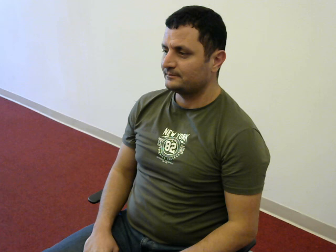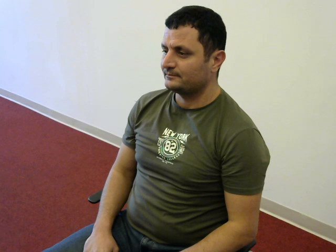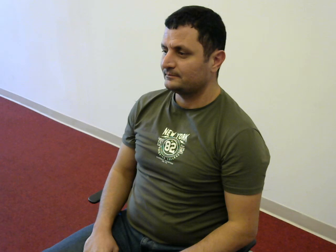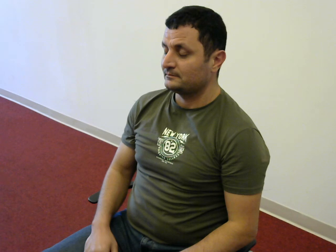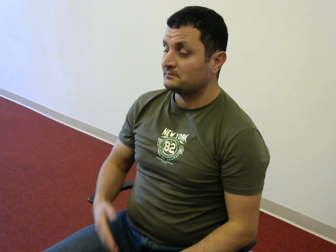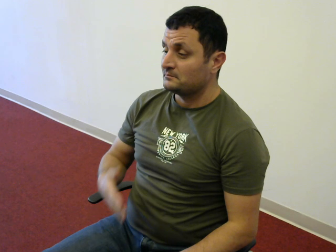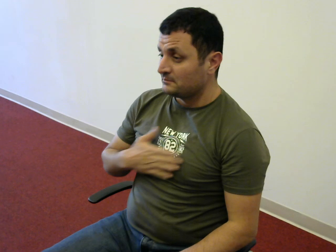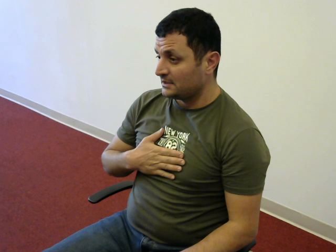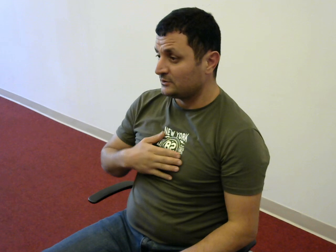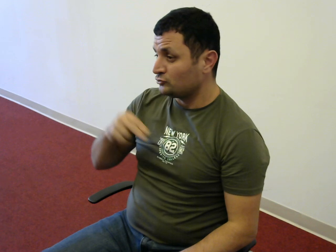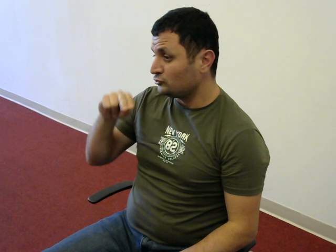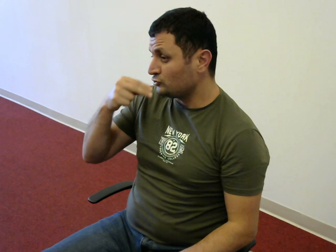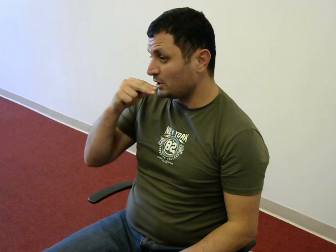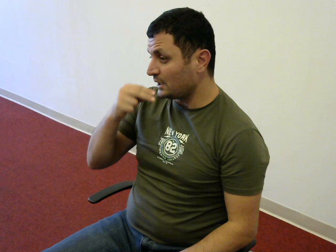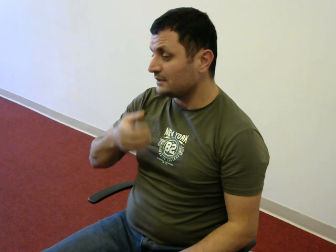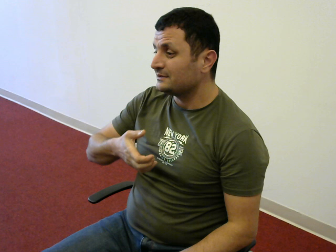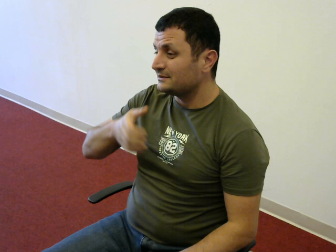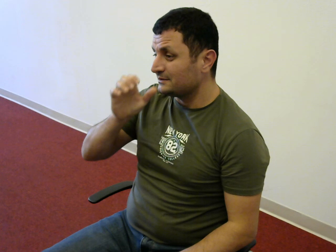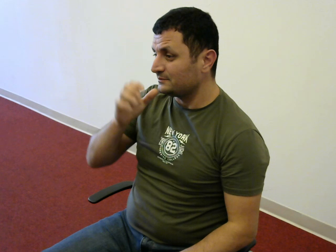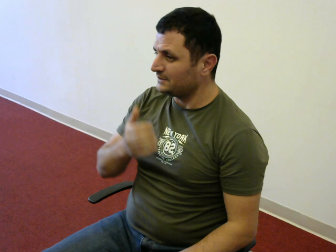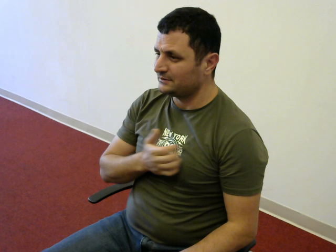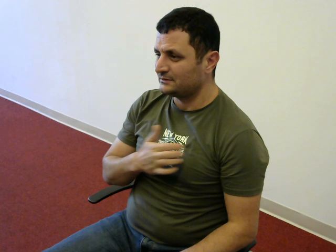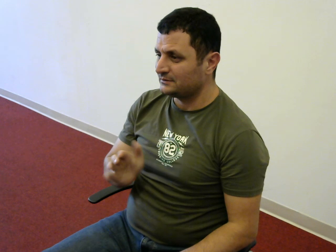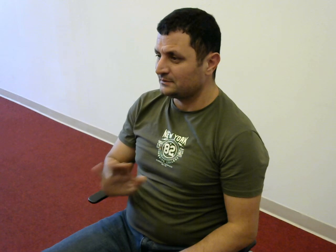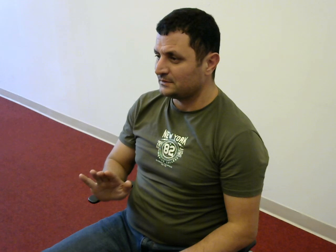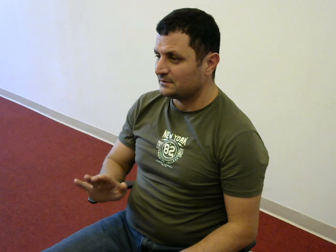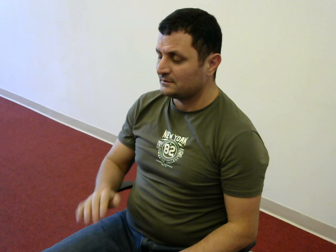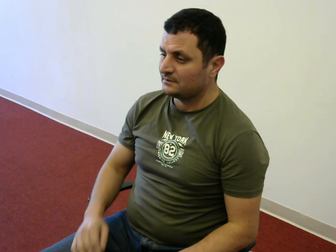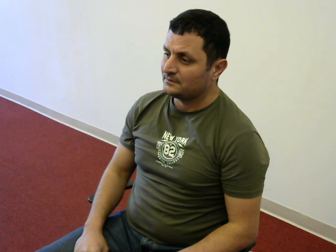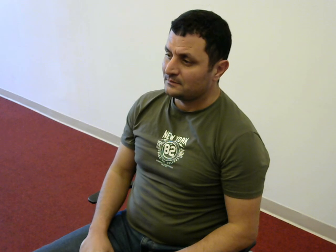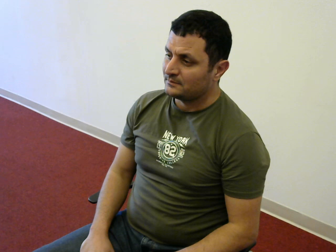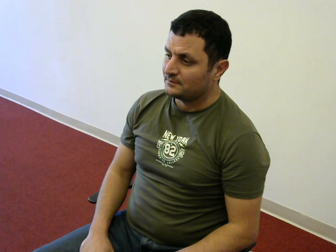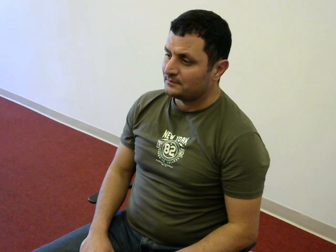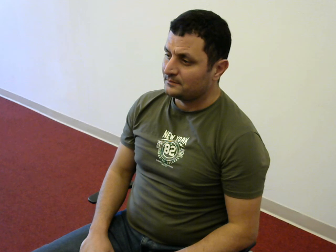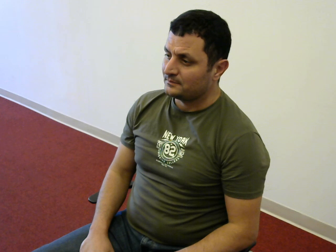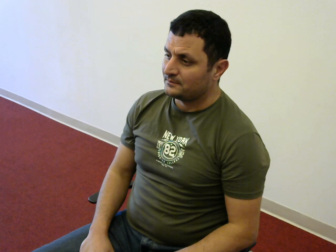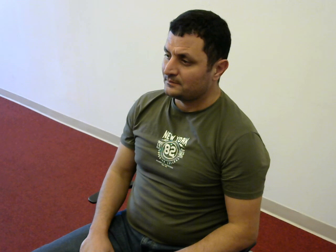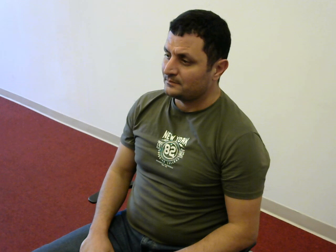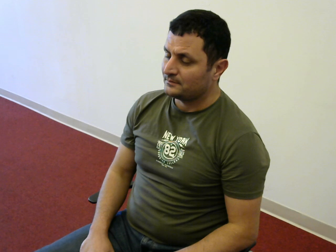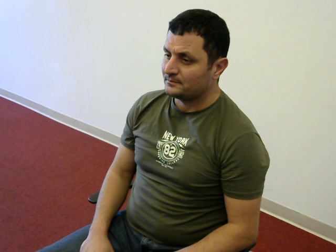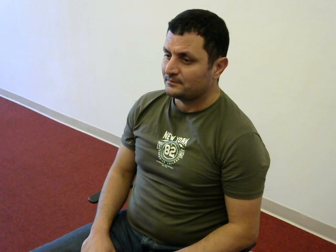Mən çay içmək istəmirəm